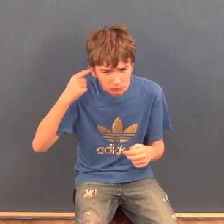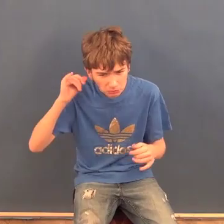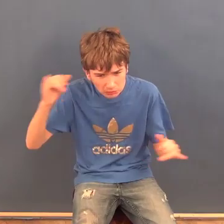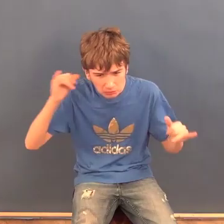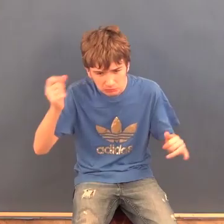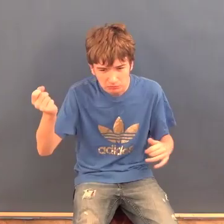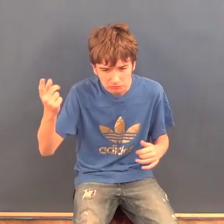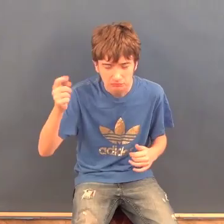Słyszą jakiś dziwny hałas.